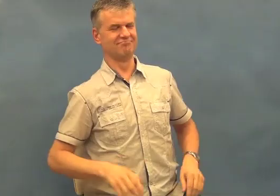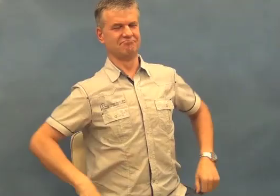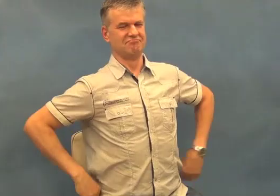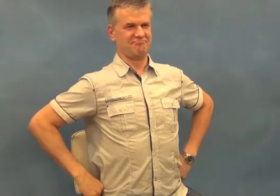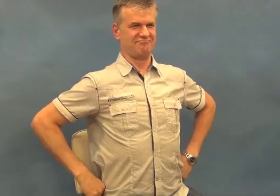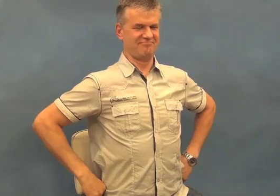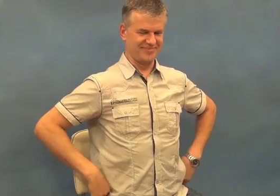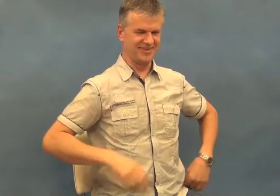Policjant stoi z podpartymi bokami.